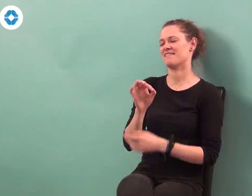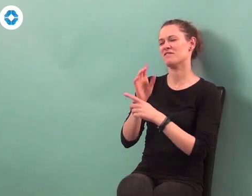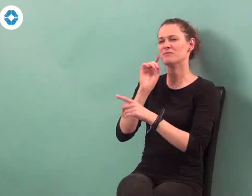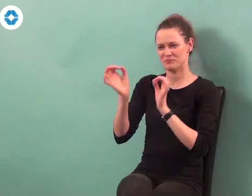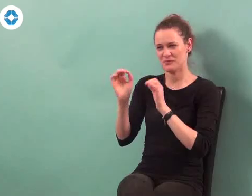Charlie coś mówi.